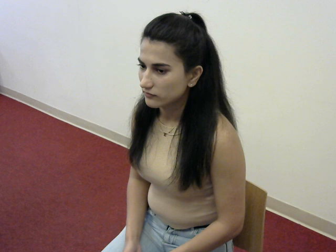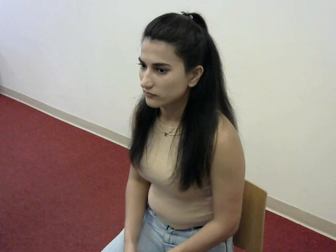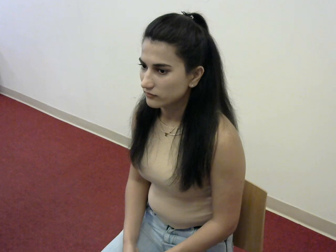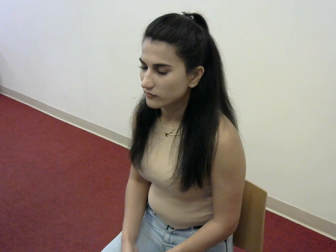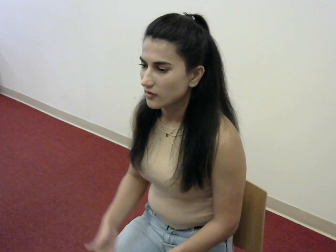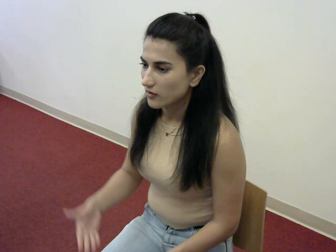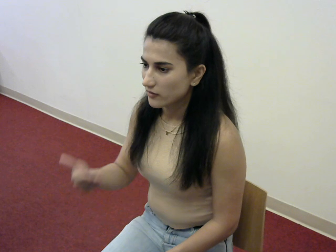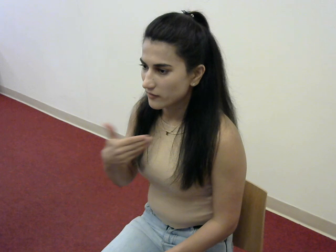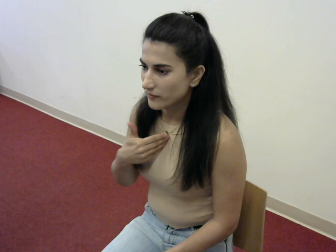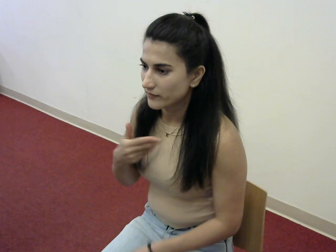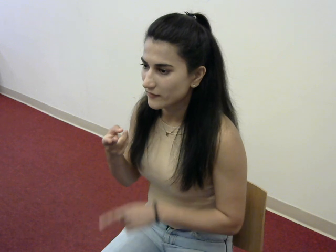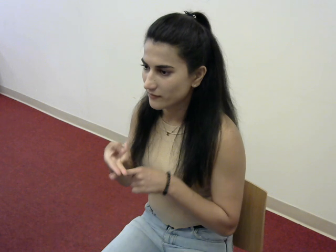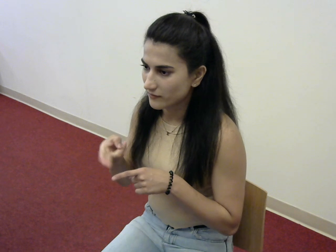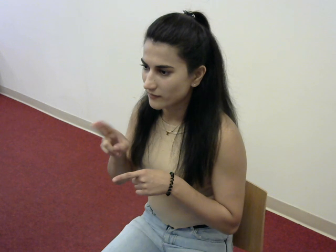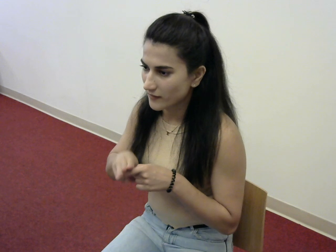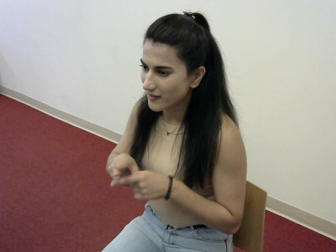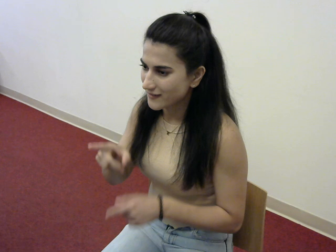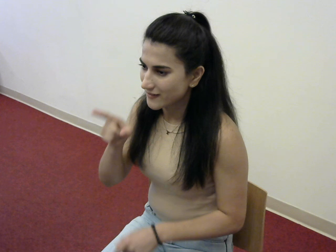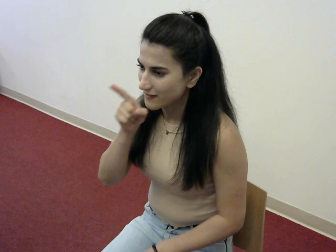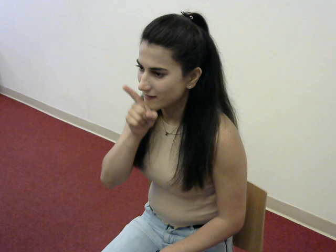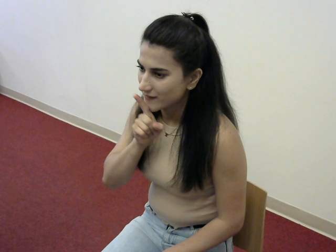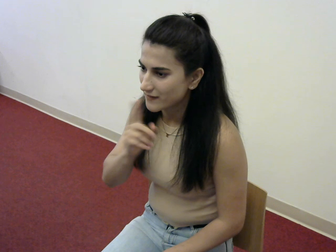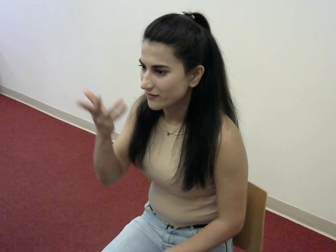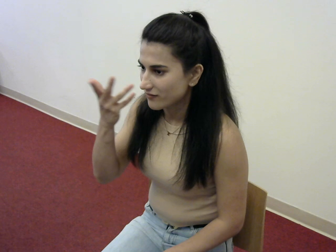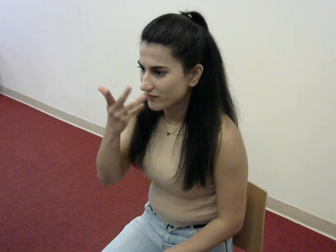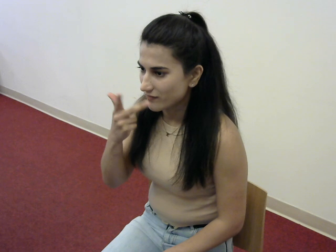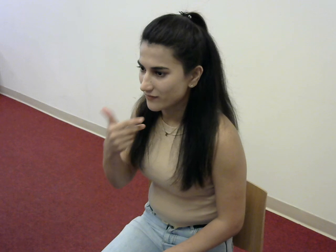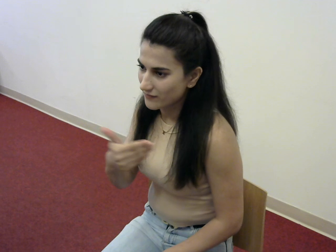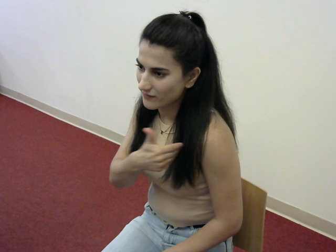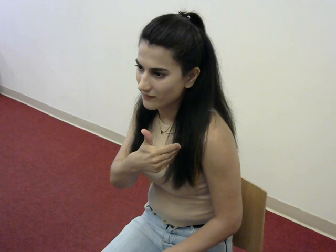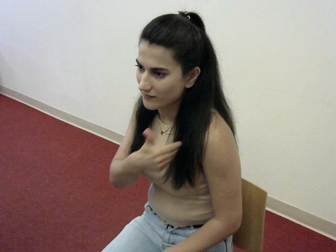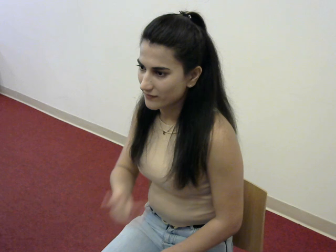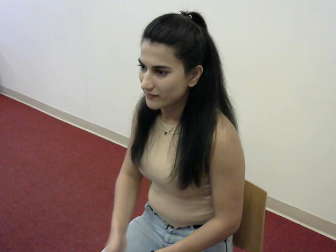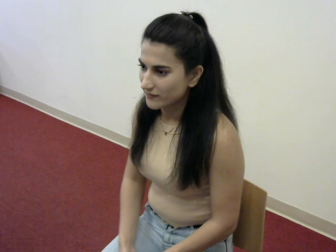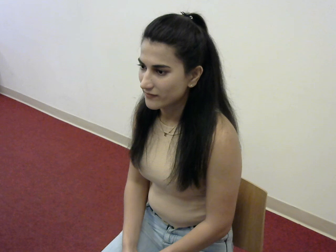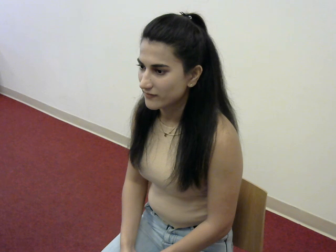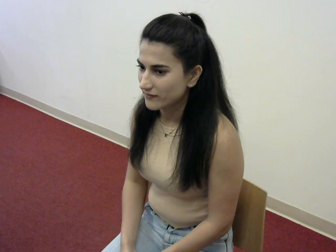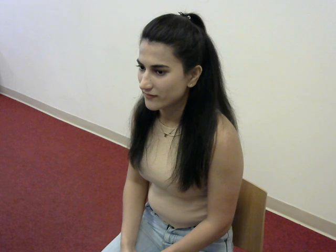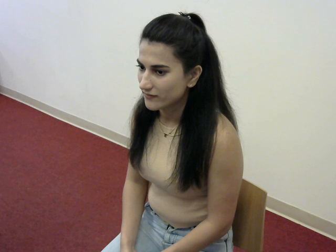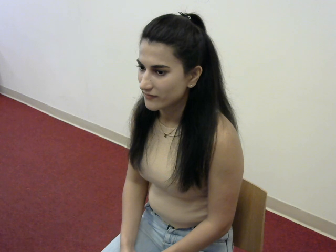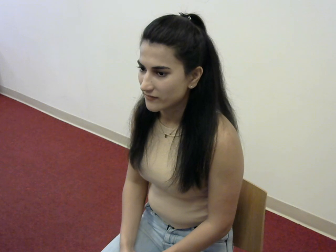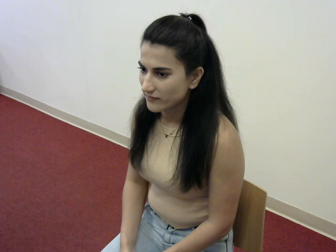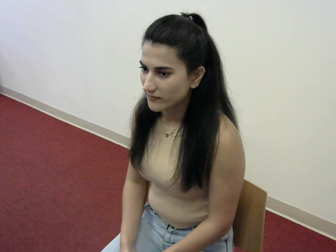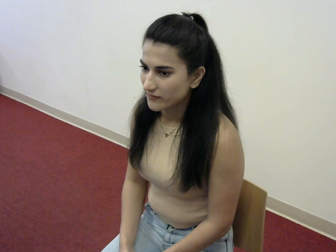Mən bunun göy rəngdə olanını istəyirəm